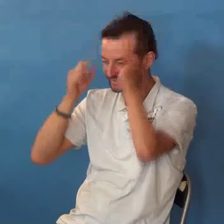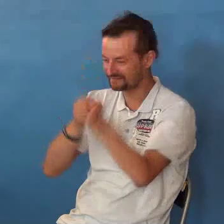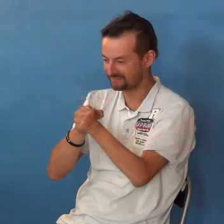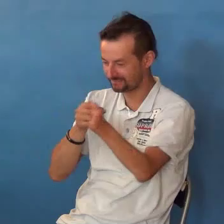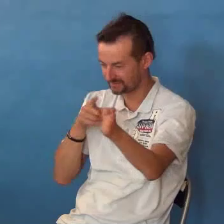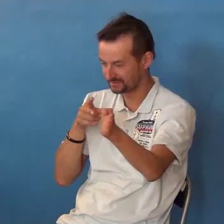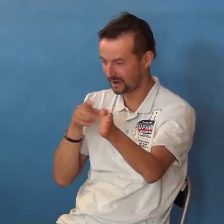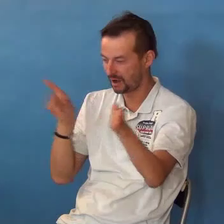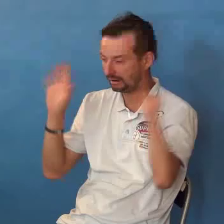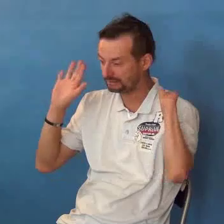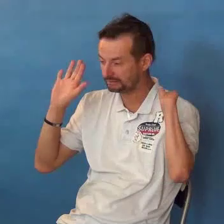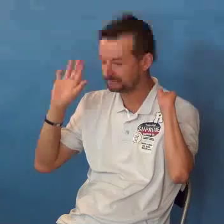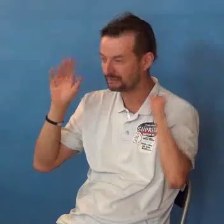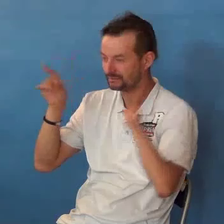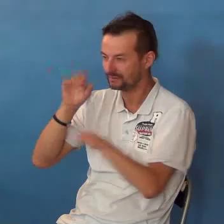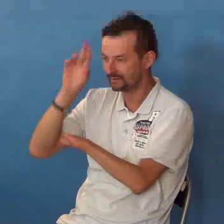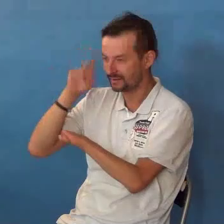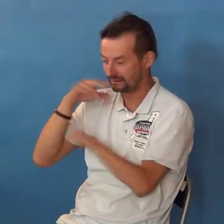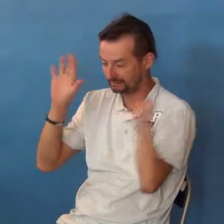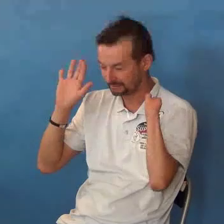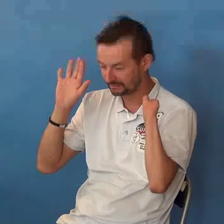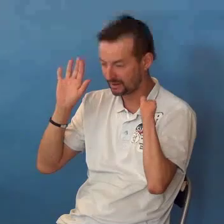Myszka strzela, a tata mówi: nie.